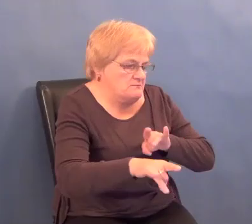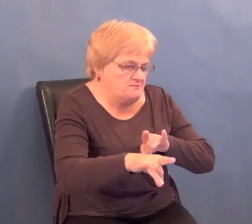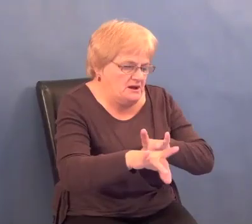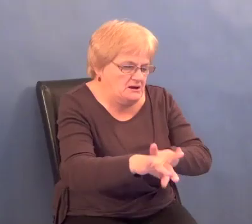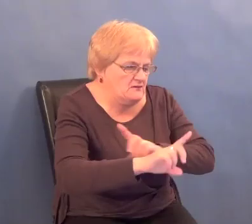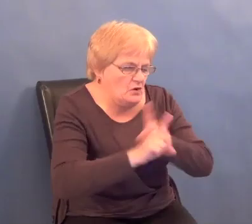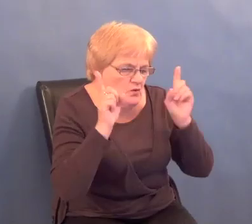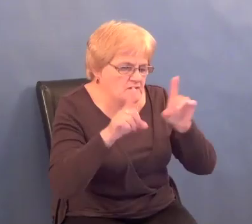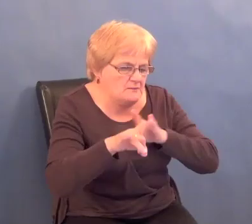Nie wolno biegać.